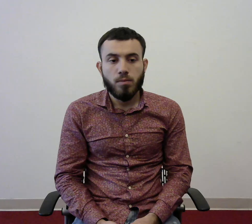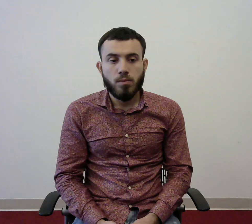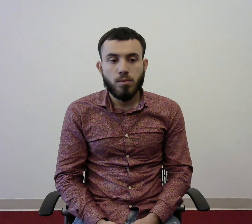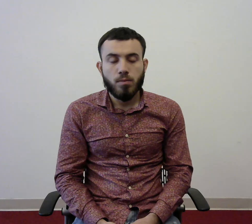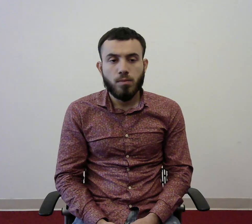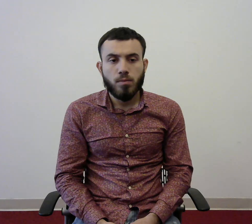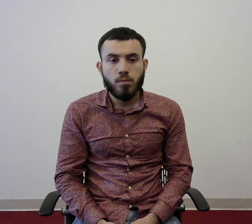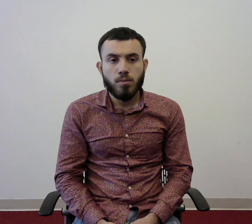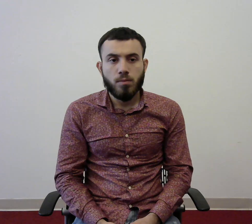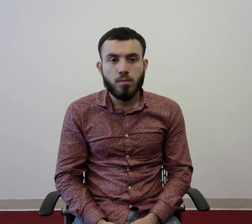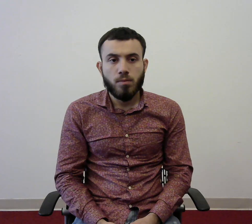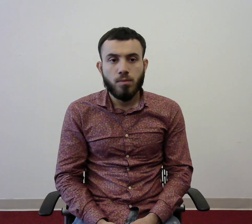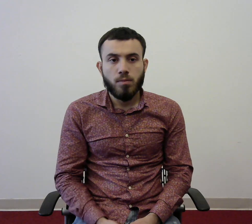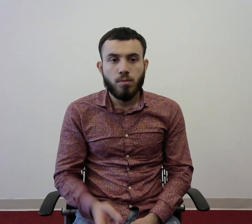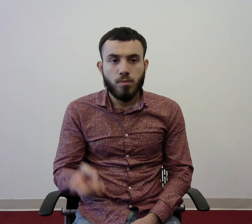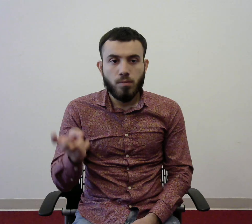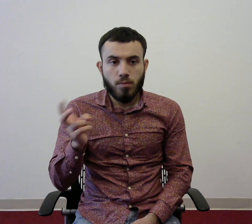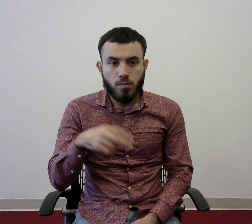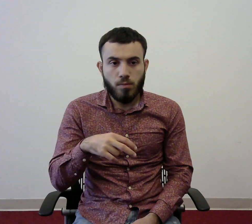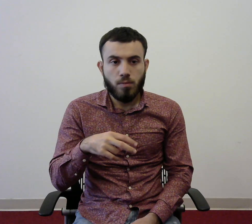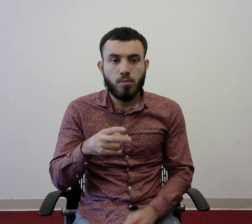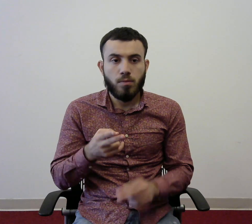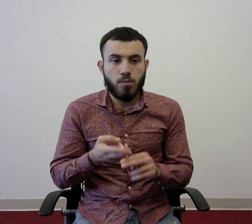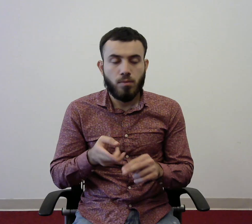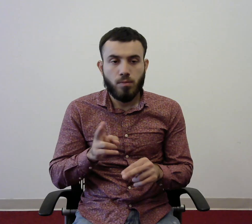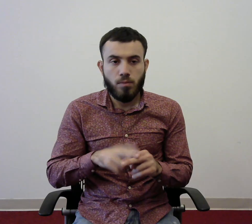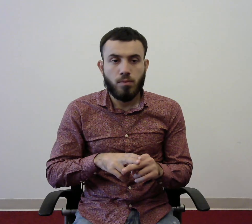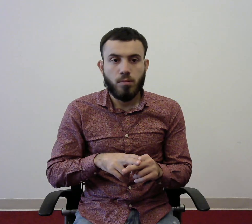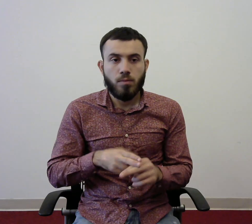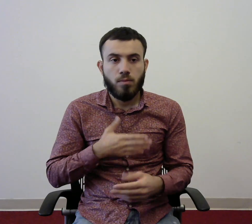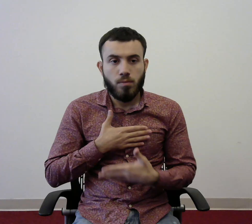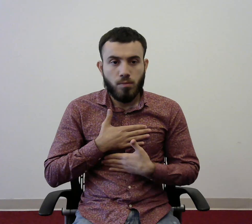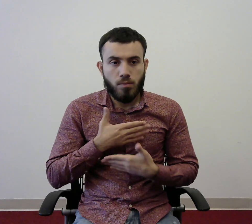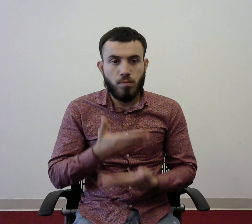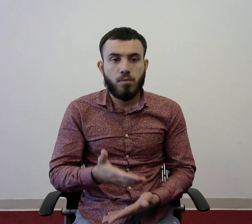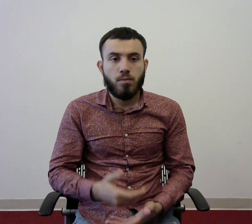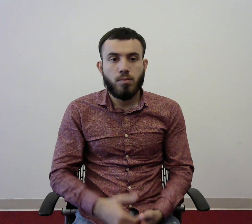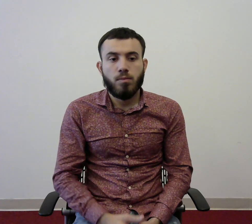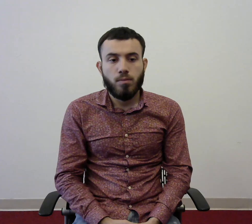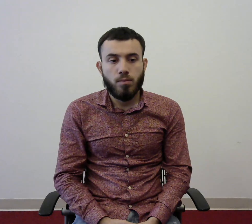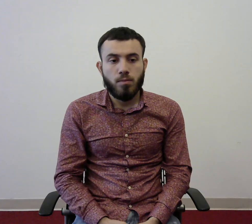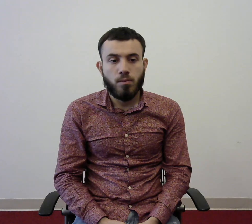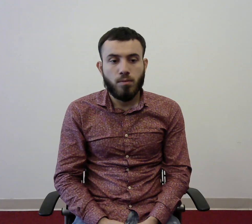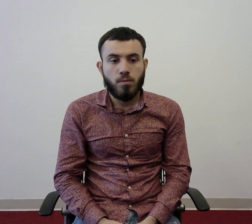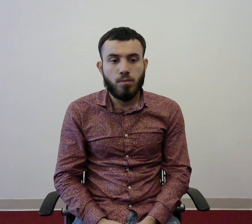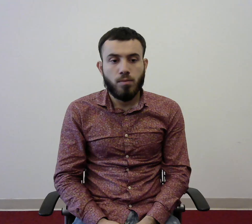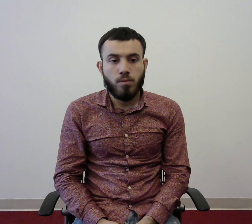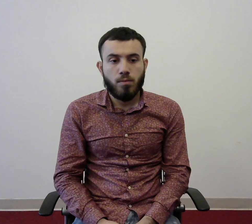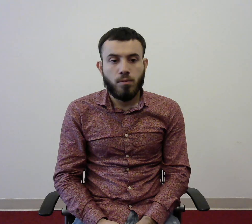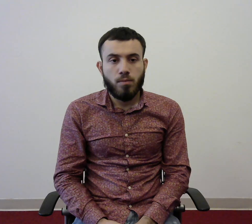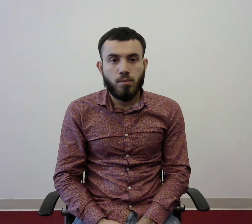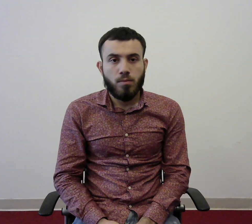Gəldiyinizə görə minnətdaram